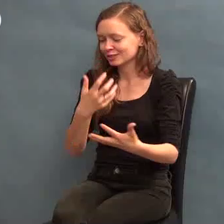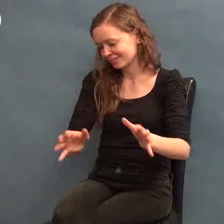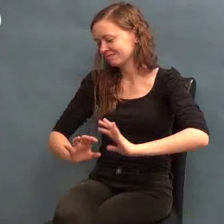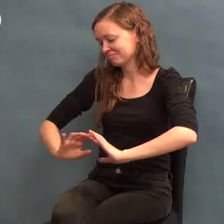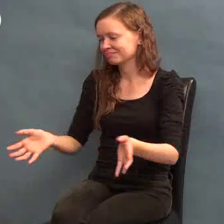Skończył.